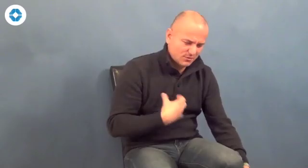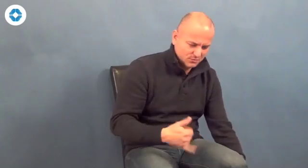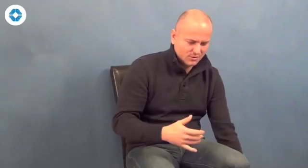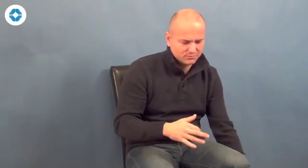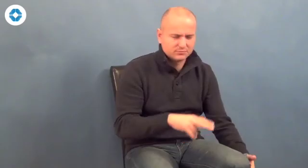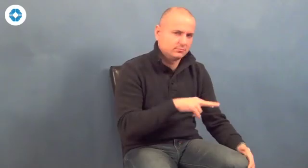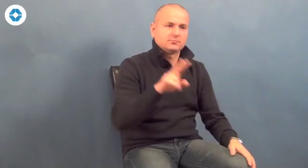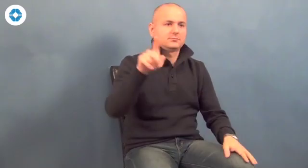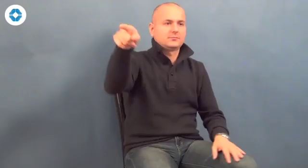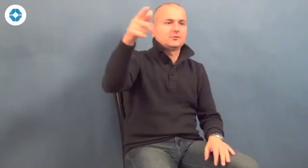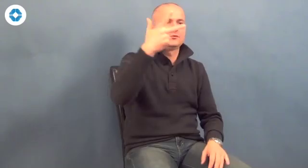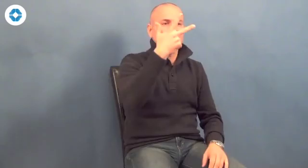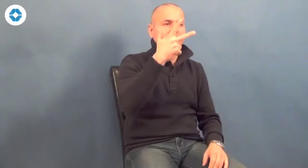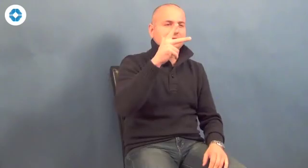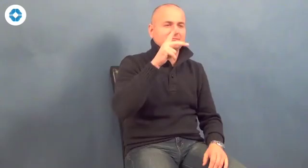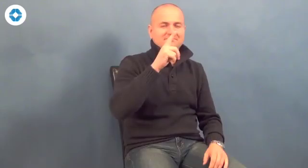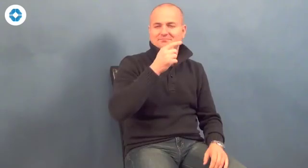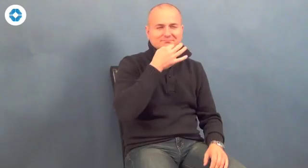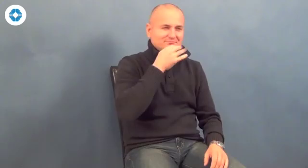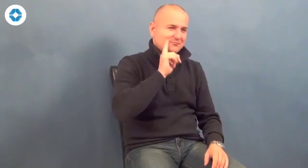Spogląda i widzi trzech młodych chłopaków.